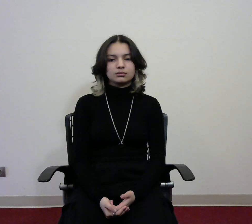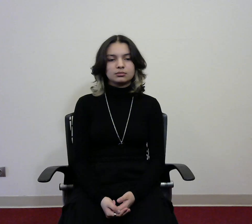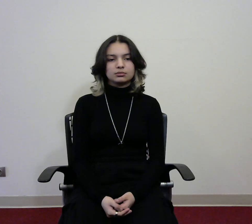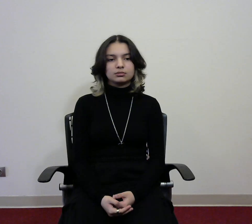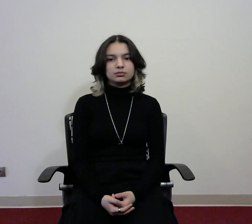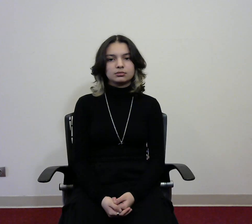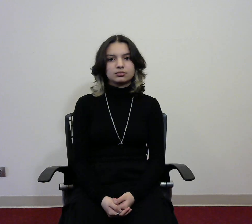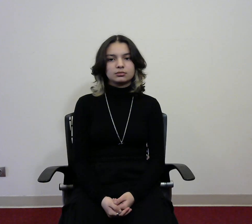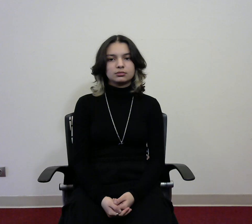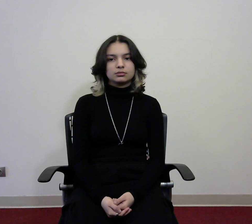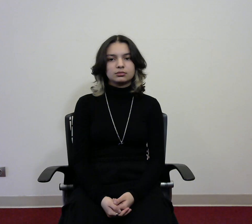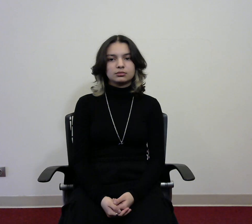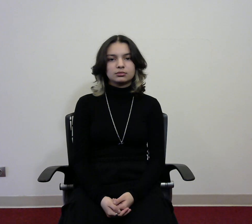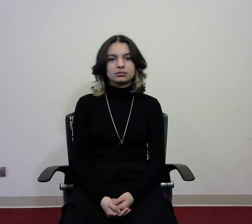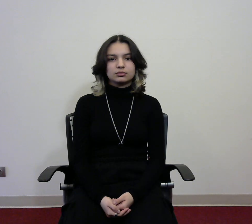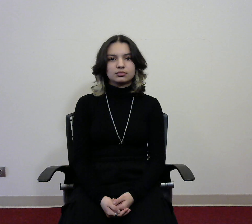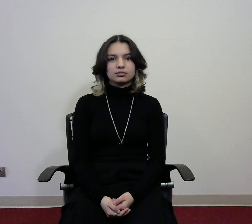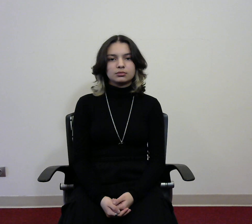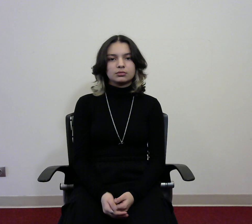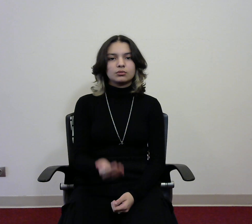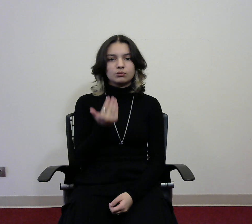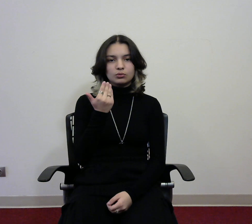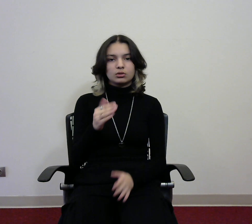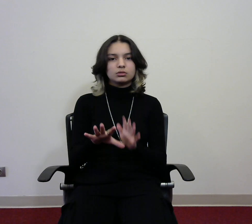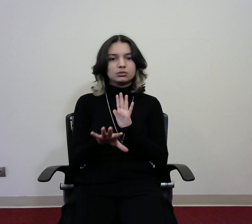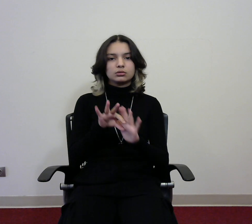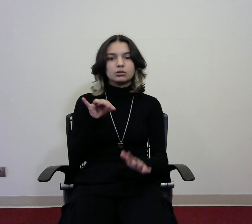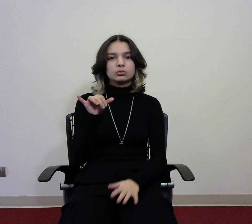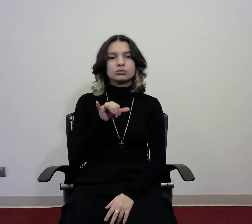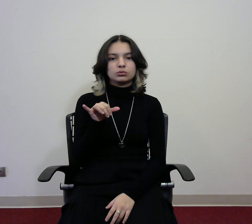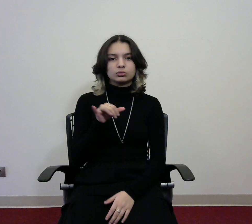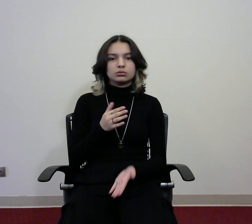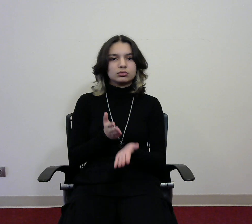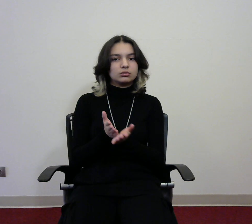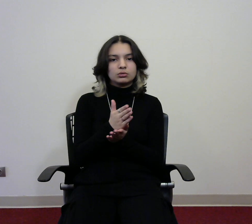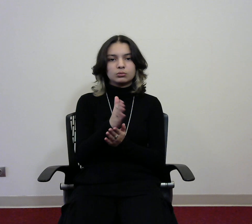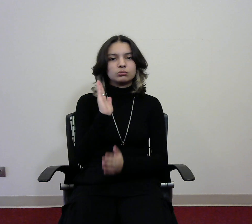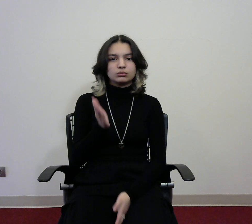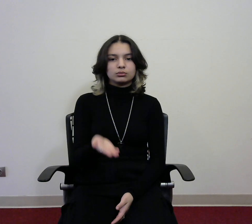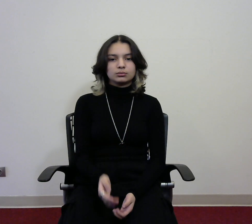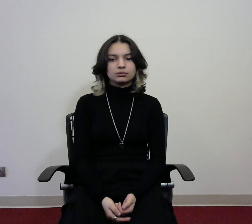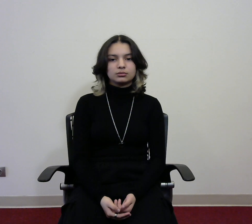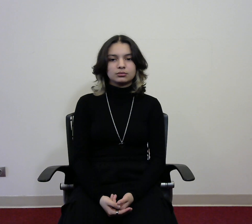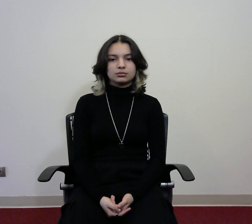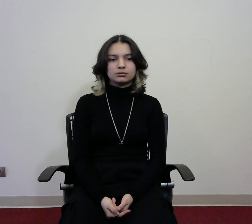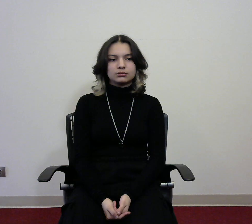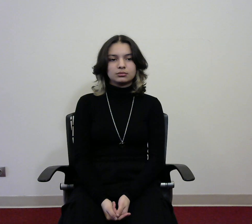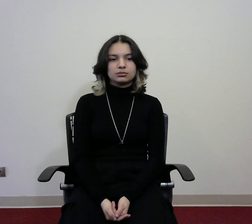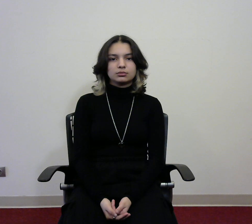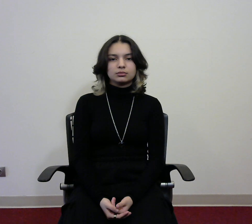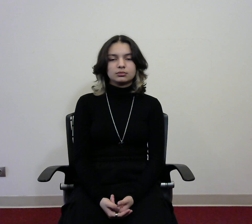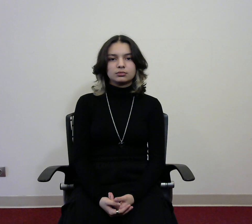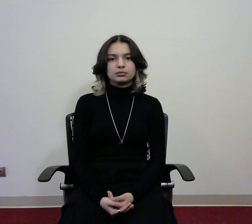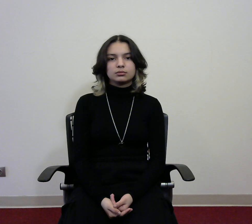Sizin seçiminiz hansı istiqamətdə olacaq?